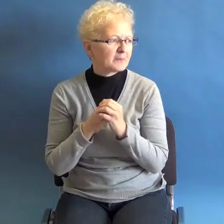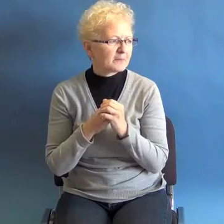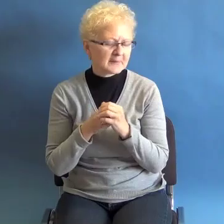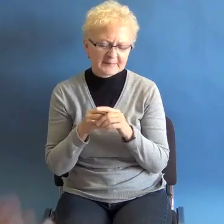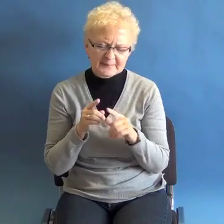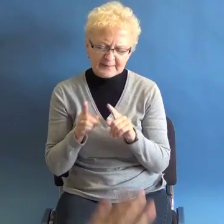Znak...